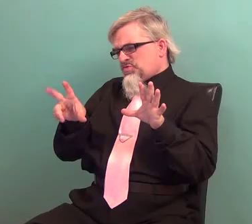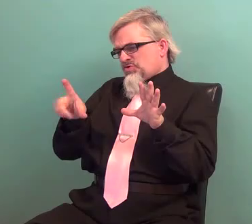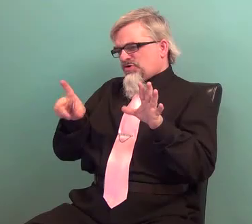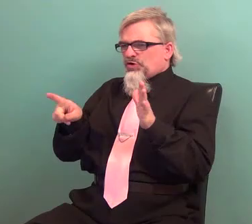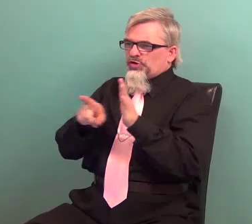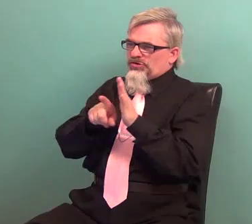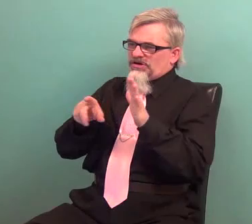Od siódmej do...